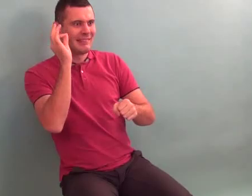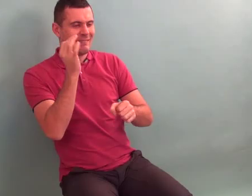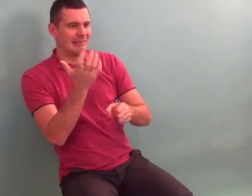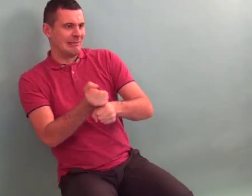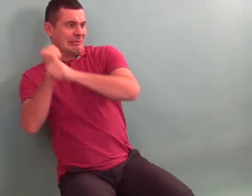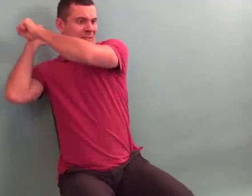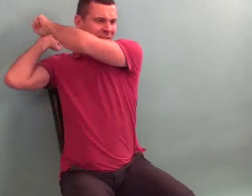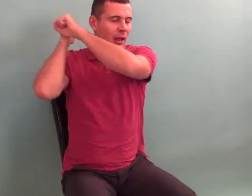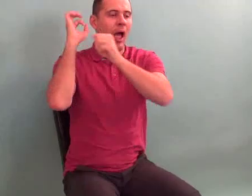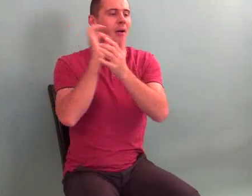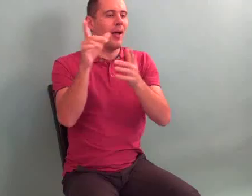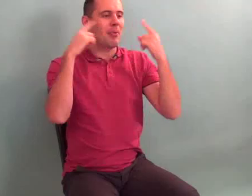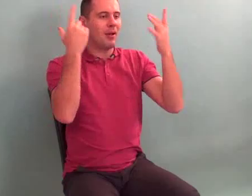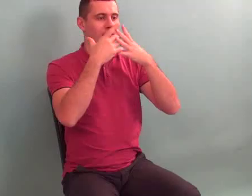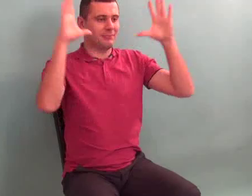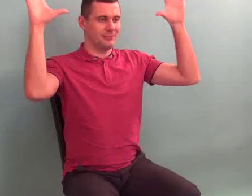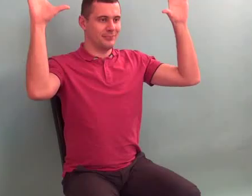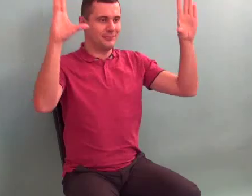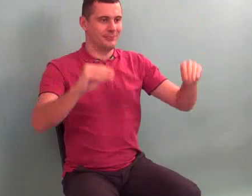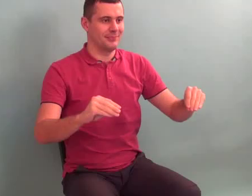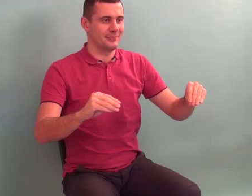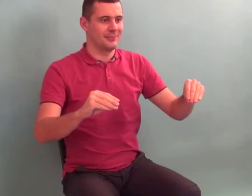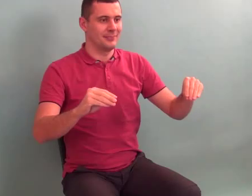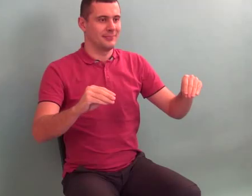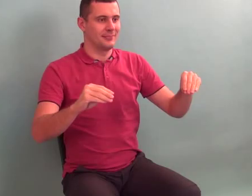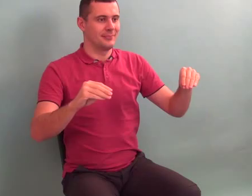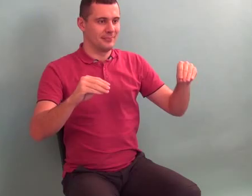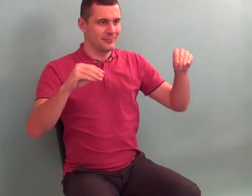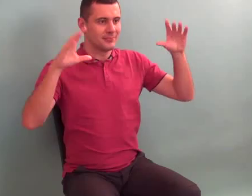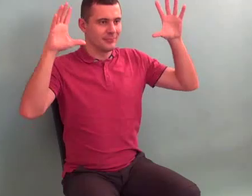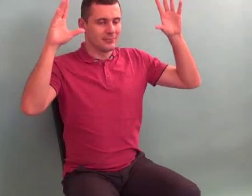Chcą rozwalić drzwi, nagle światła syren gasną.